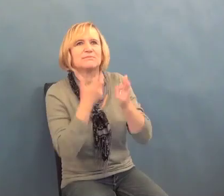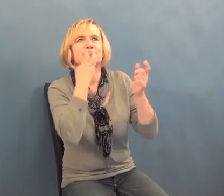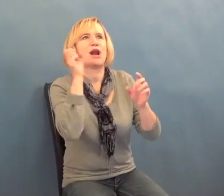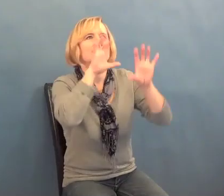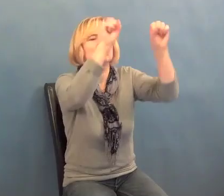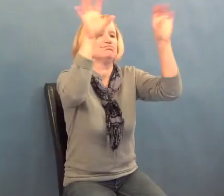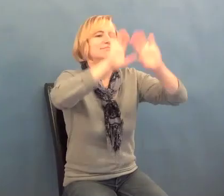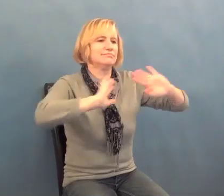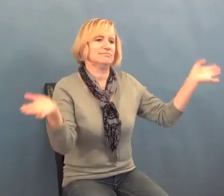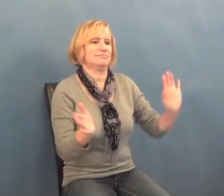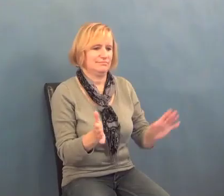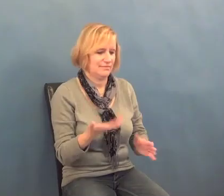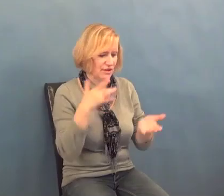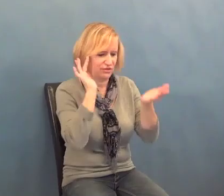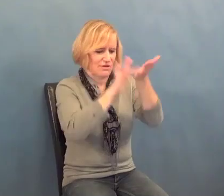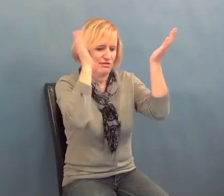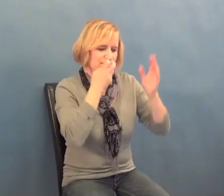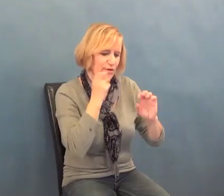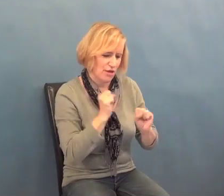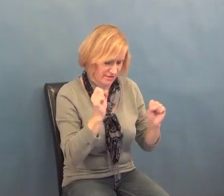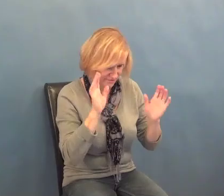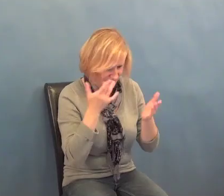Prąd jest niebezpieczny i może porazić.